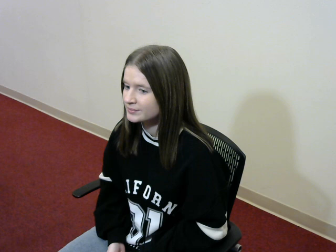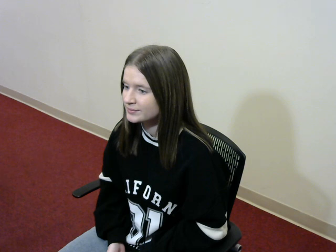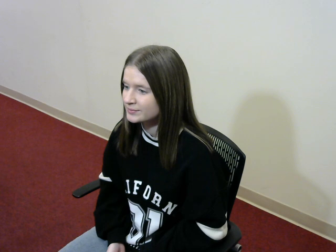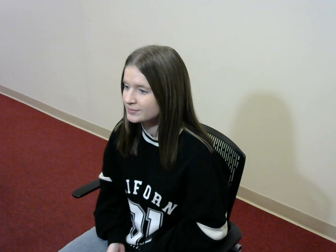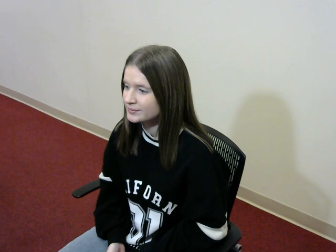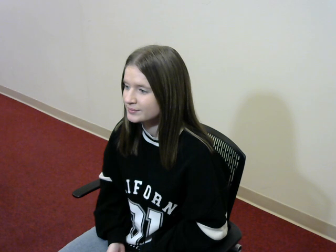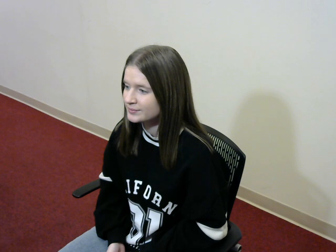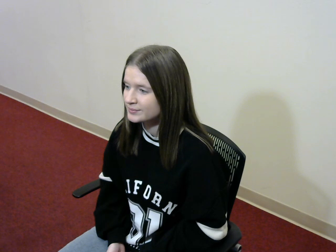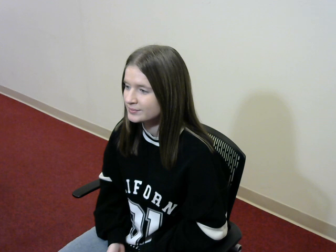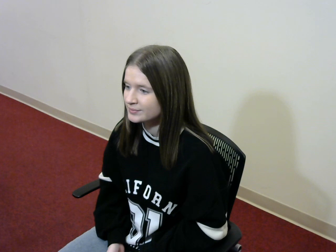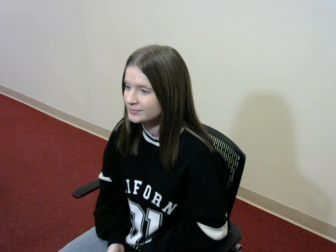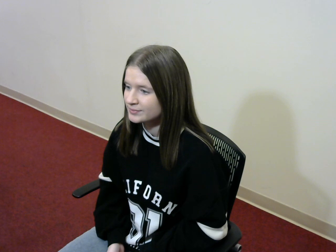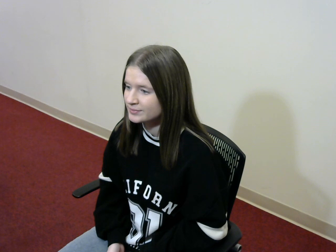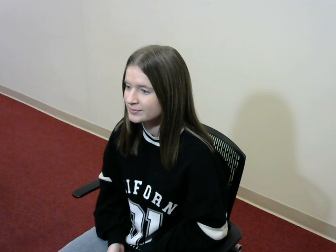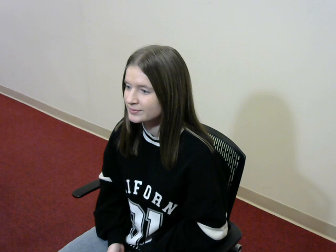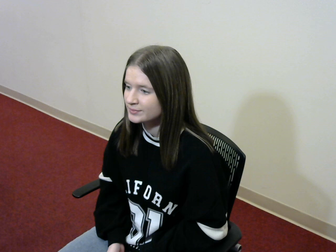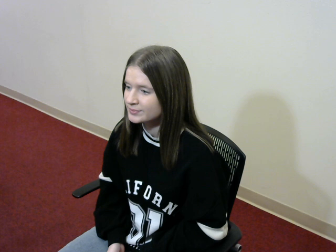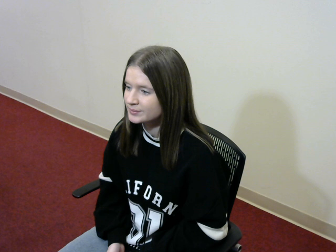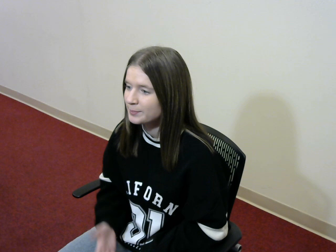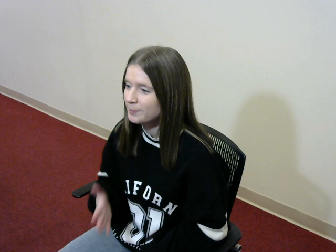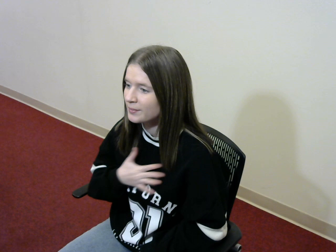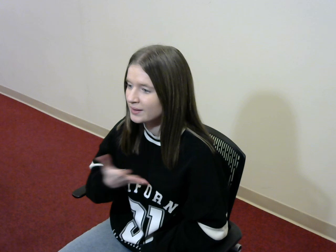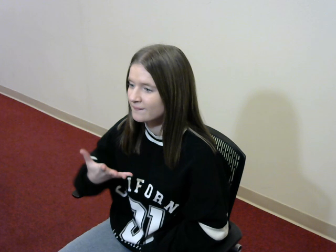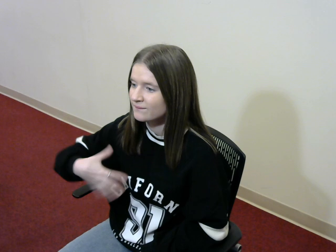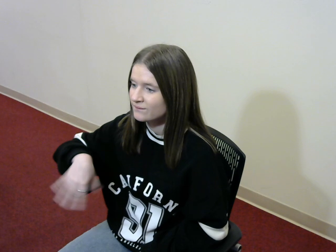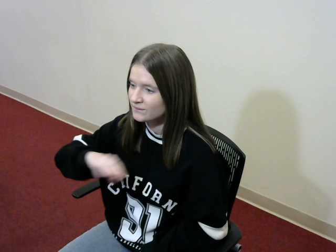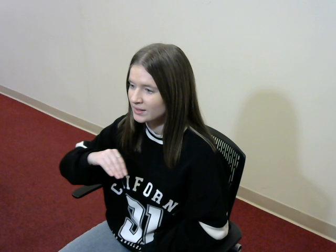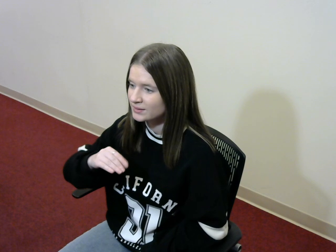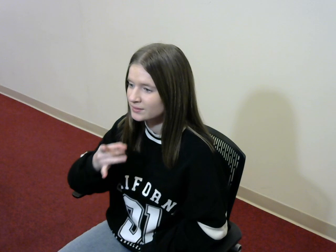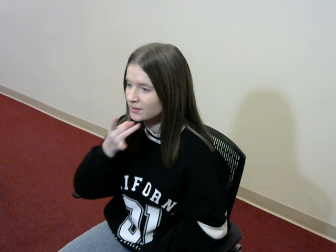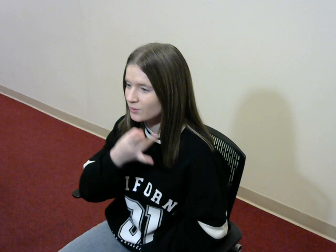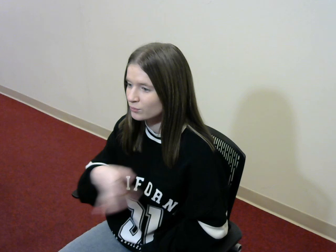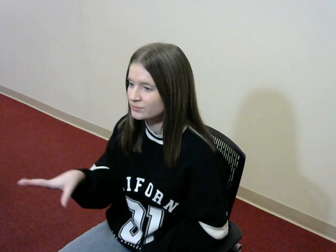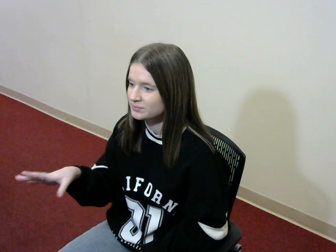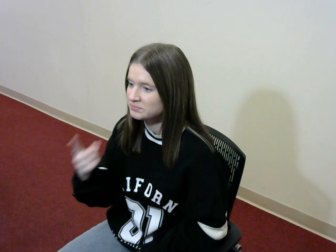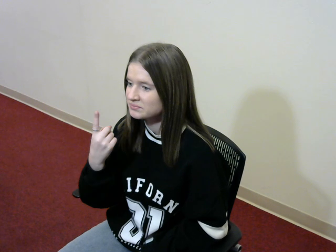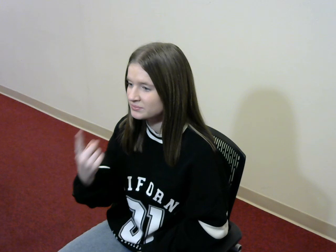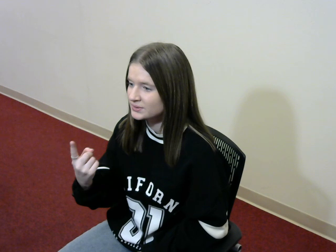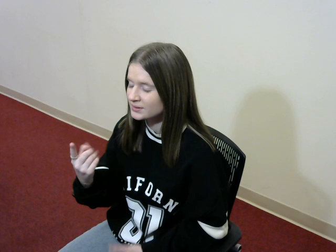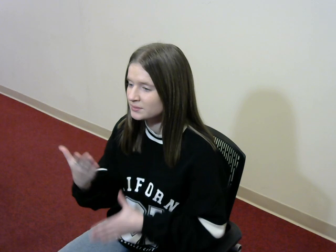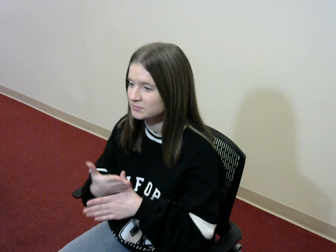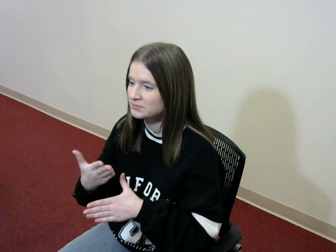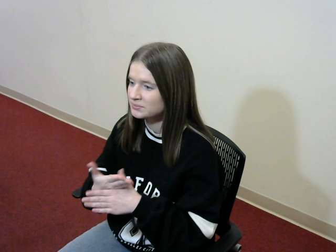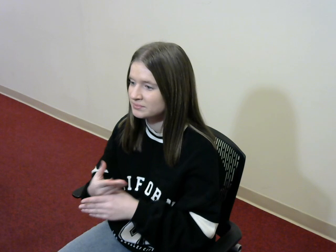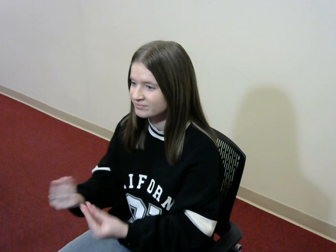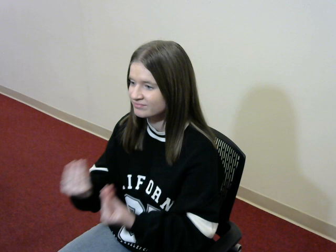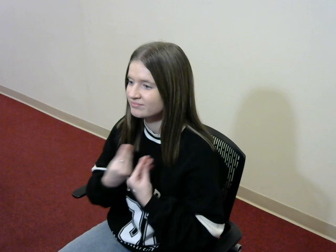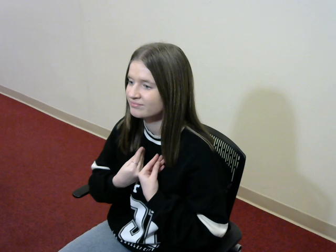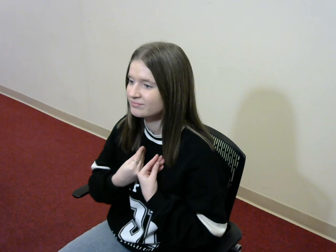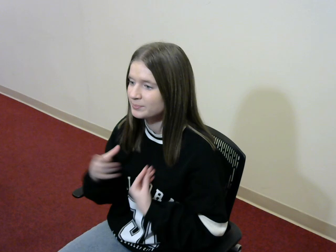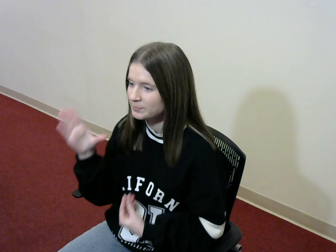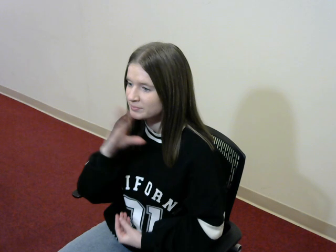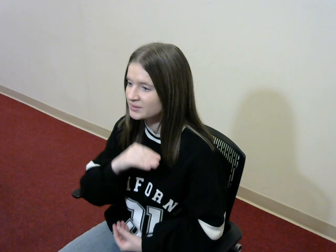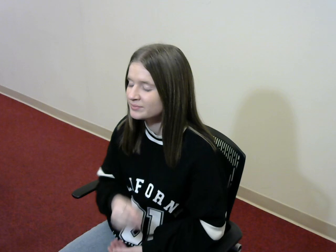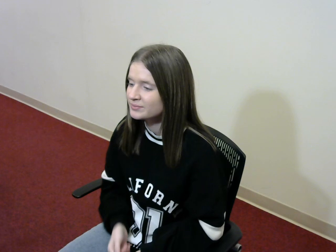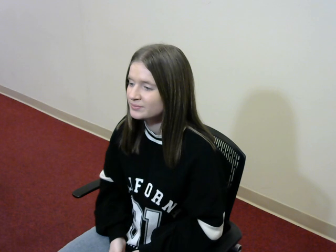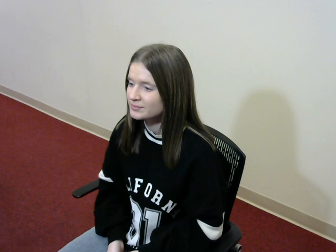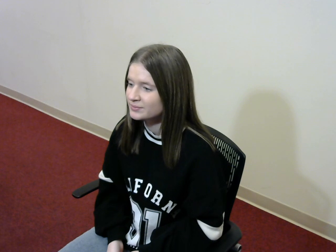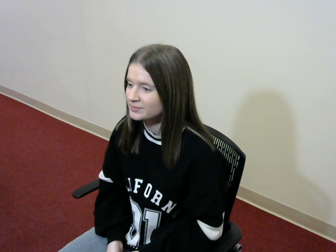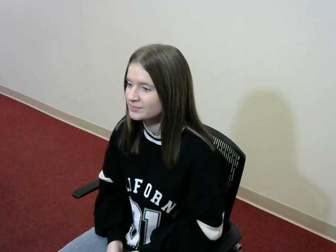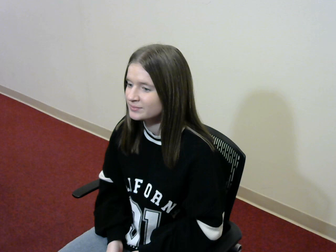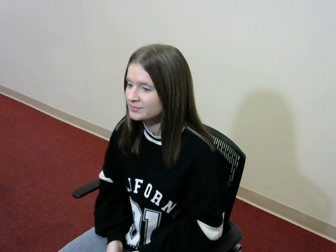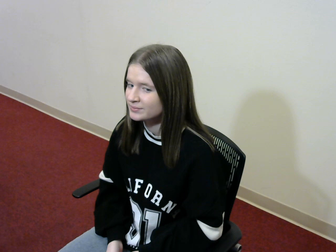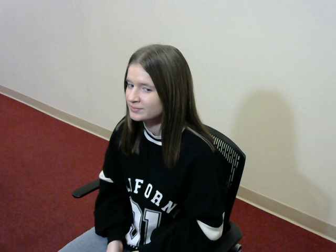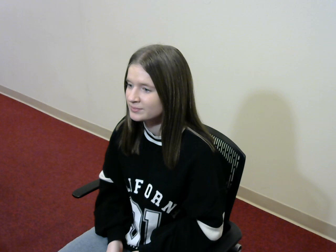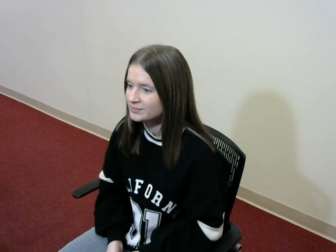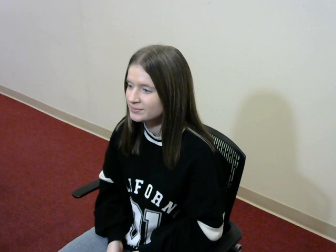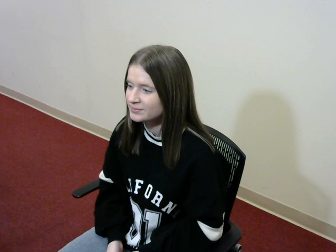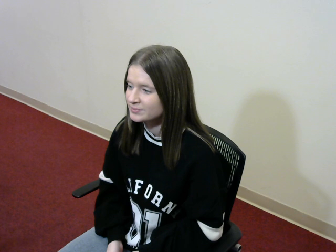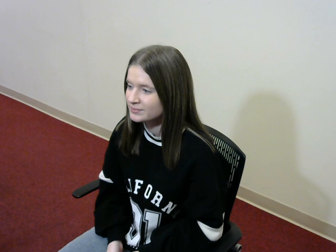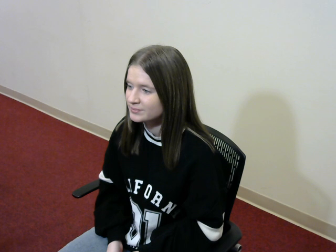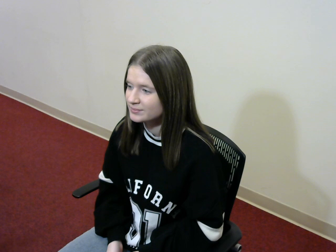Bizə hər hansı bir yardım düşürmü?